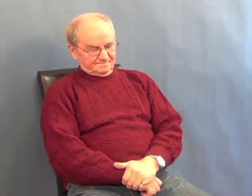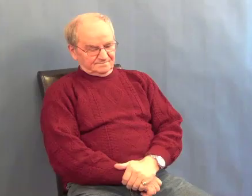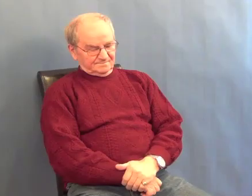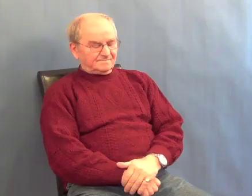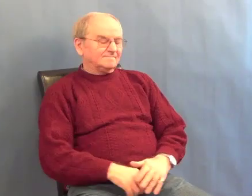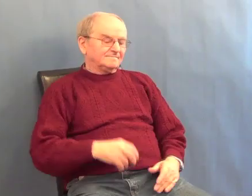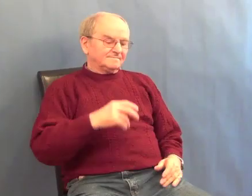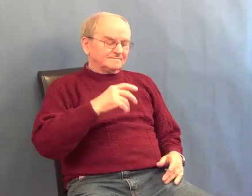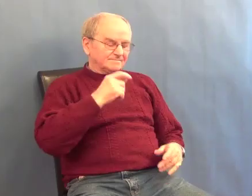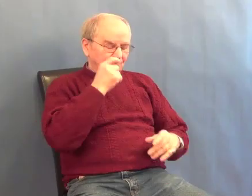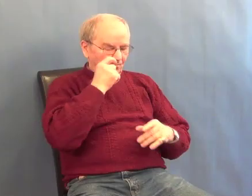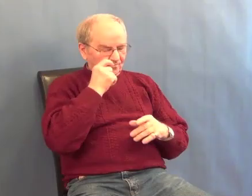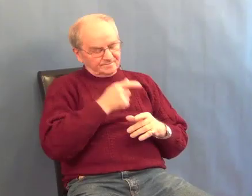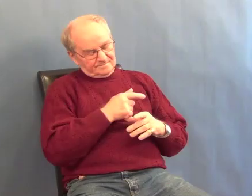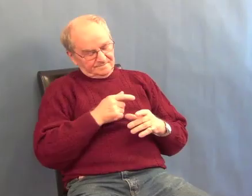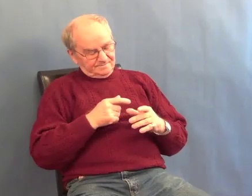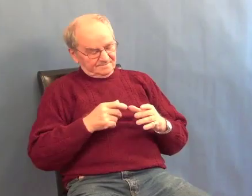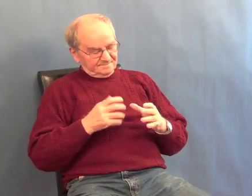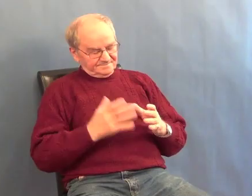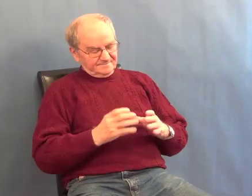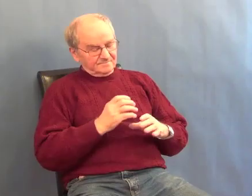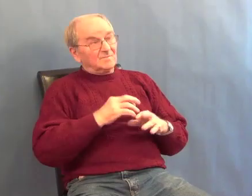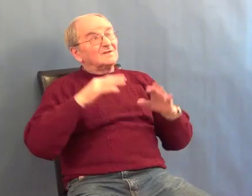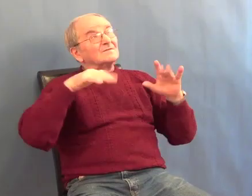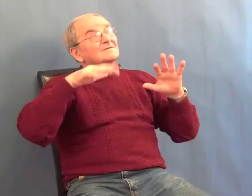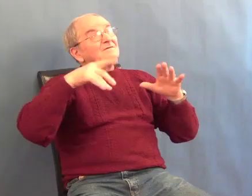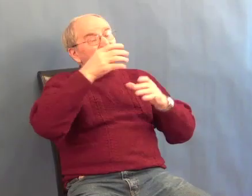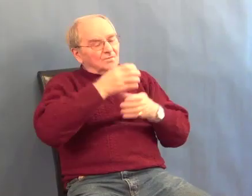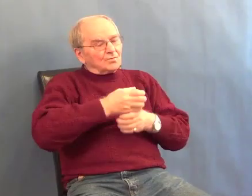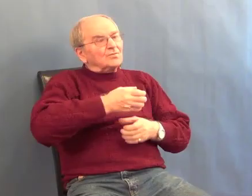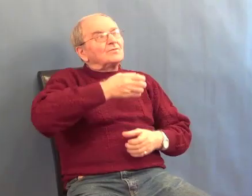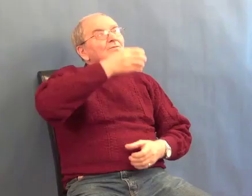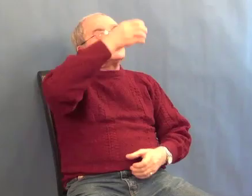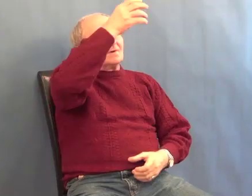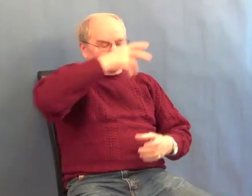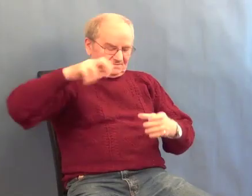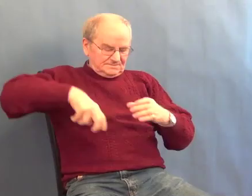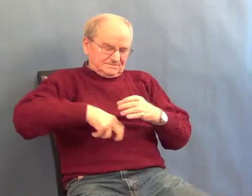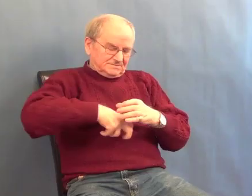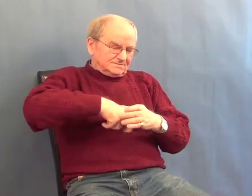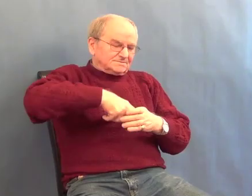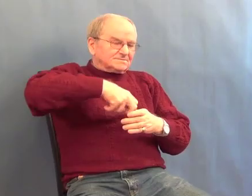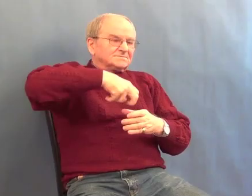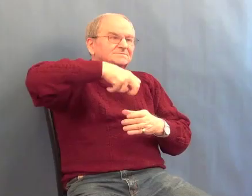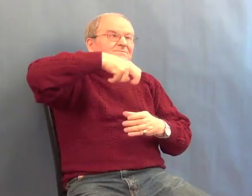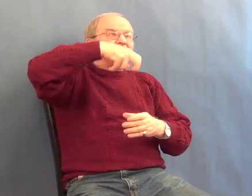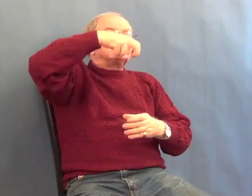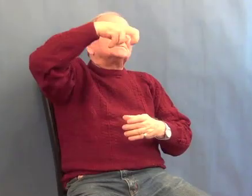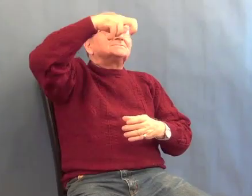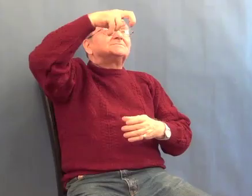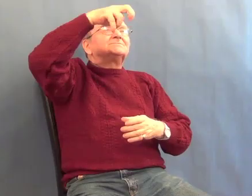Kot zobaczył długą rynnę, i zaczął się wspinać w niej do góry.